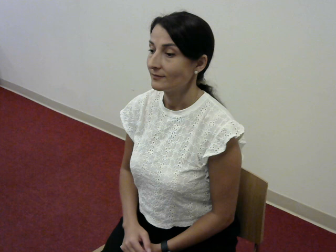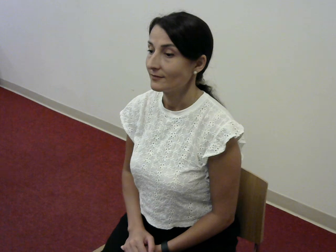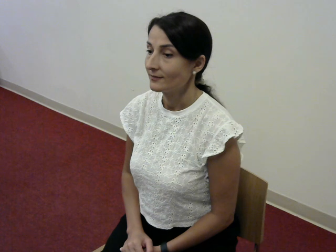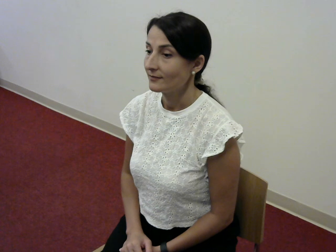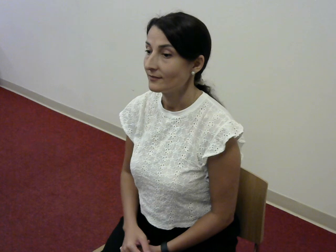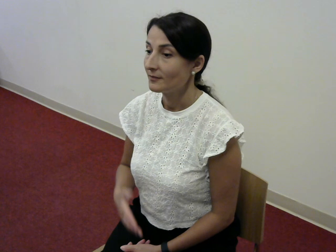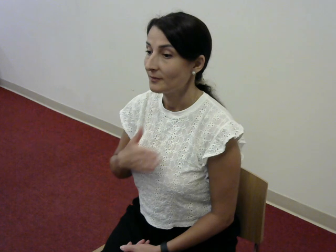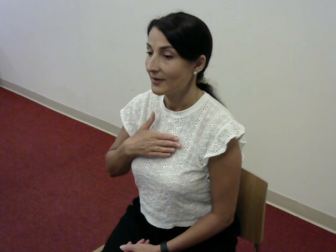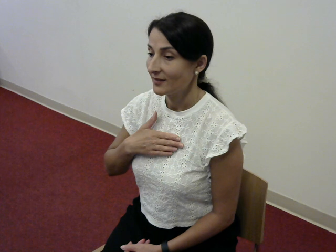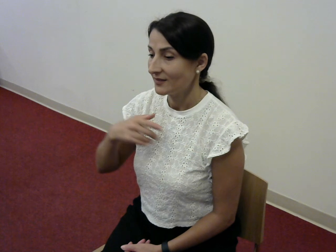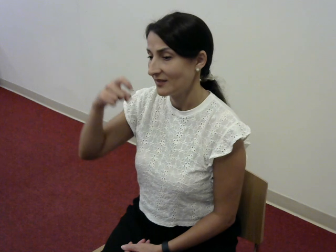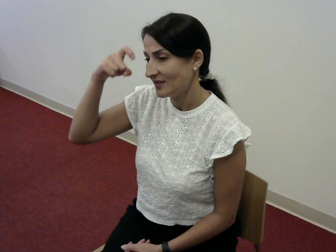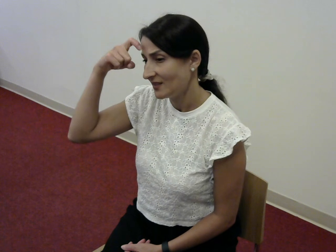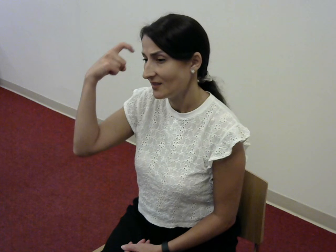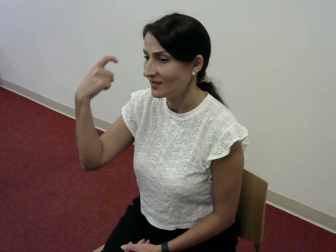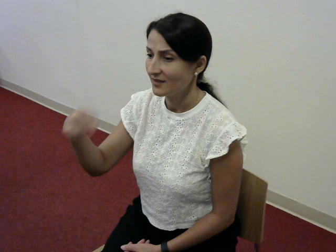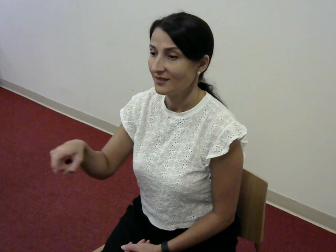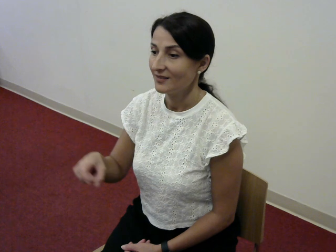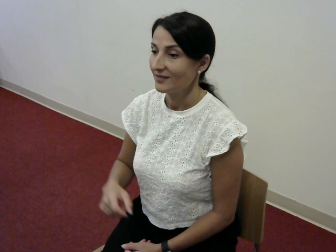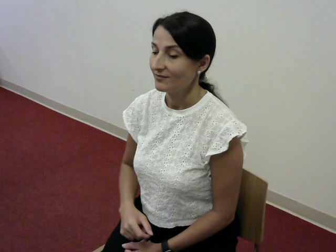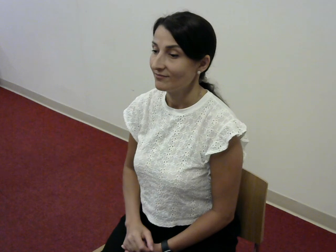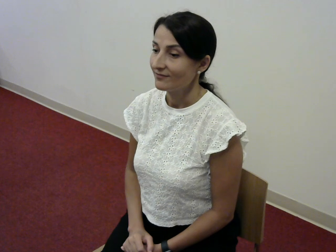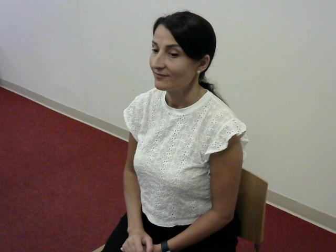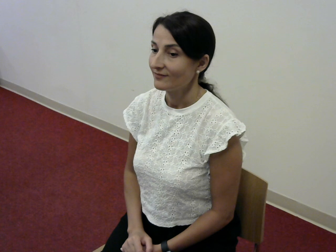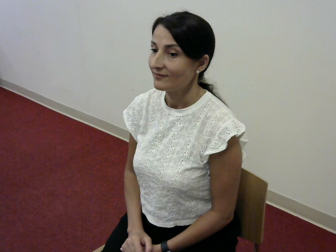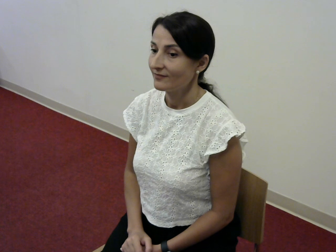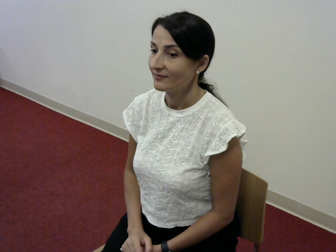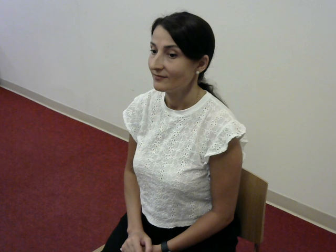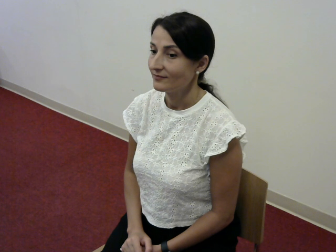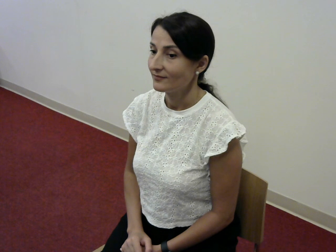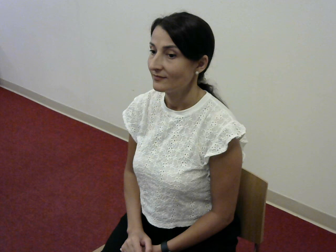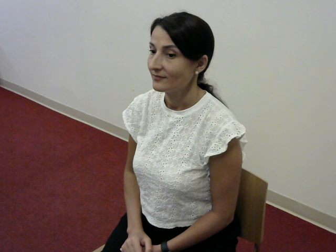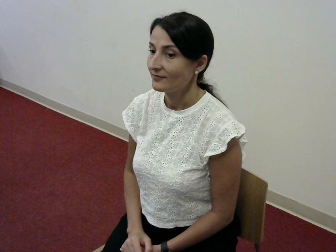Mənə istidir